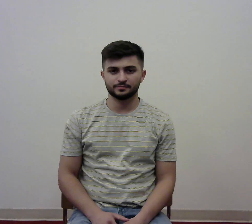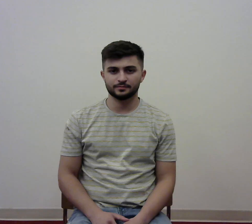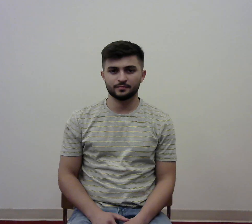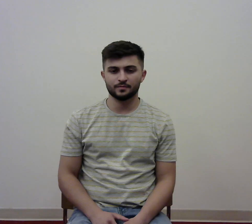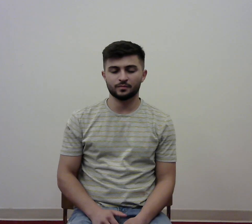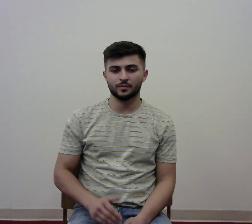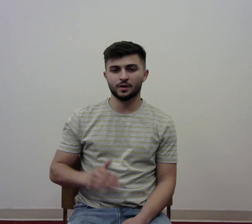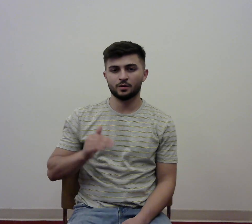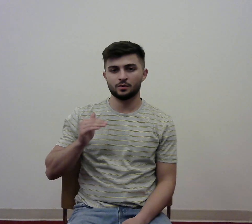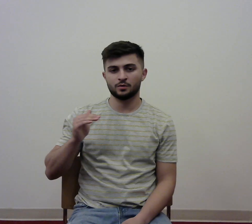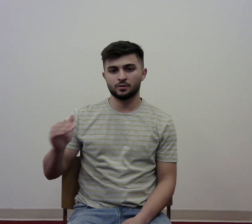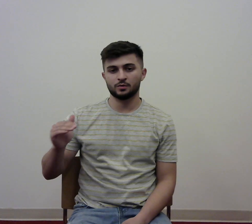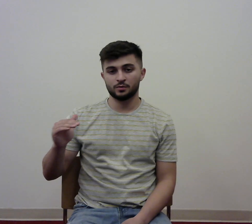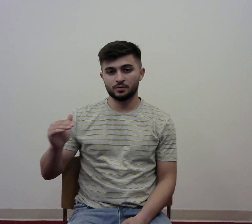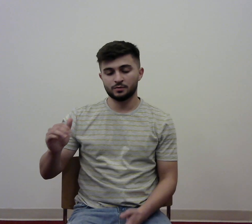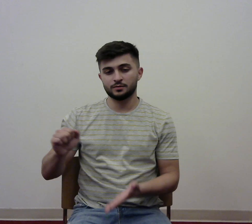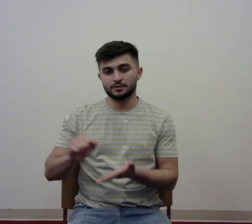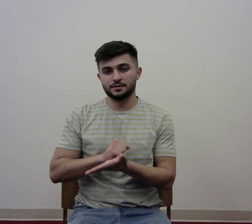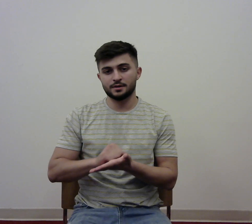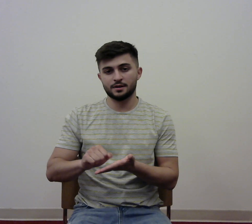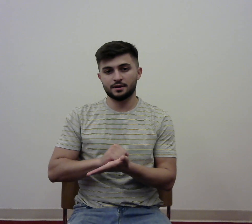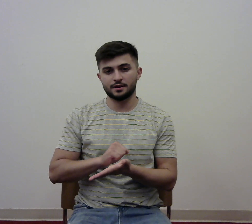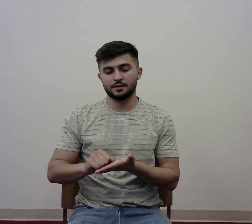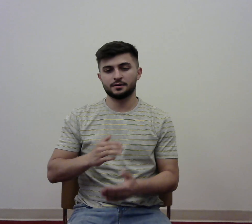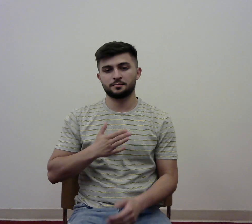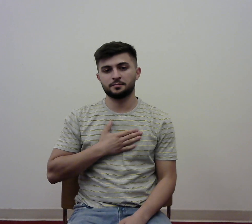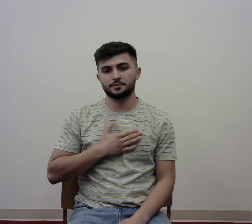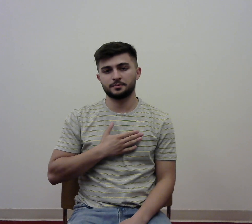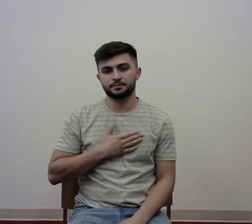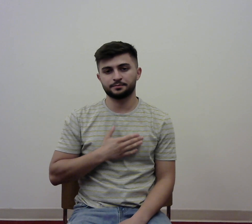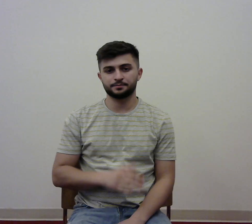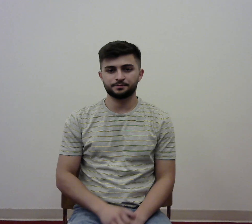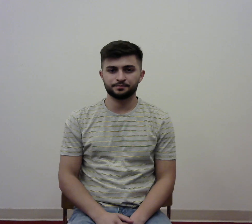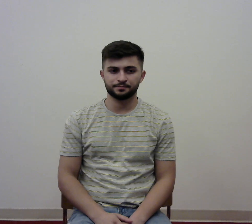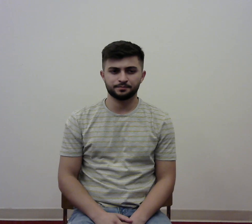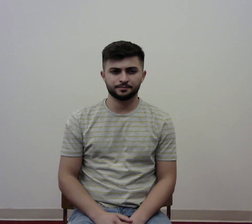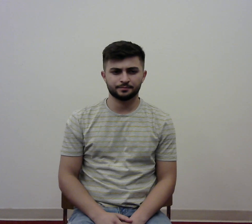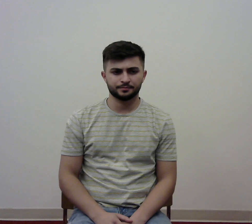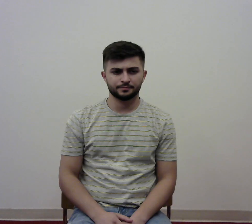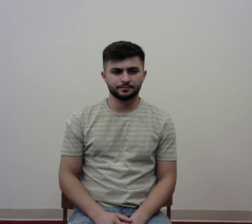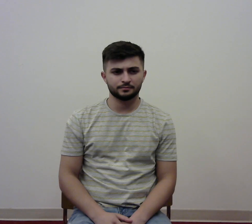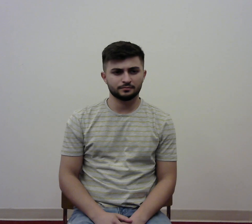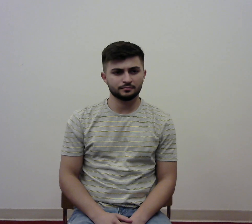Onun sənədləri məndədir